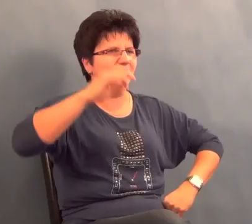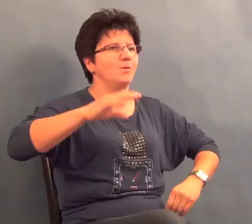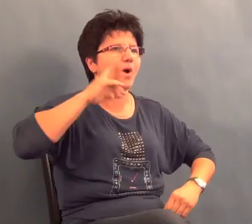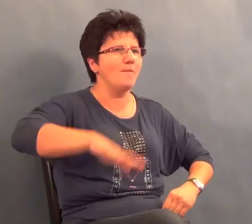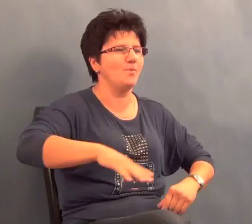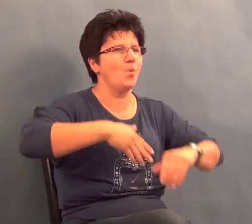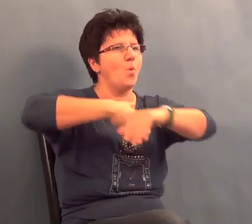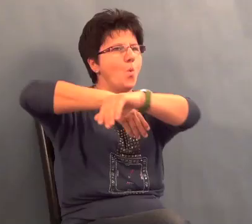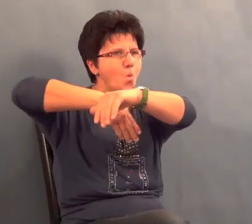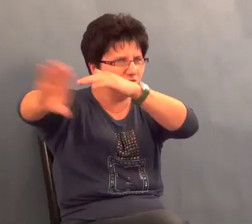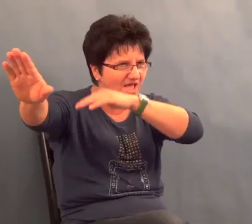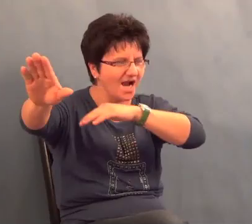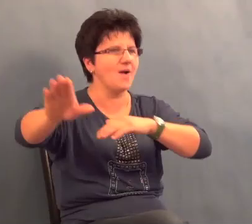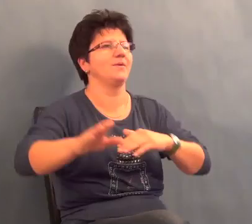A mały chłopak ucieka.